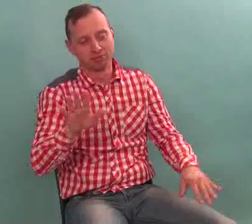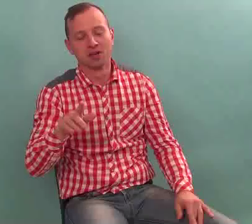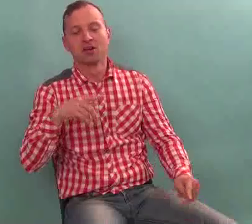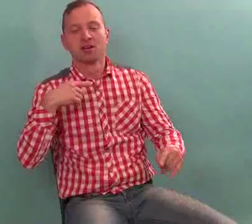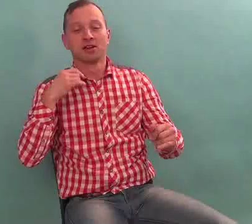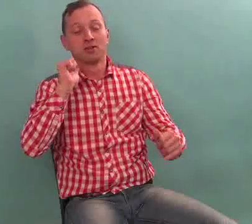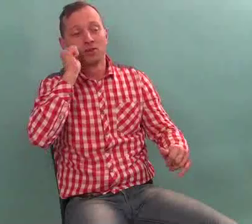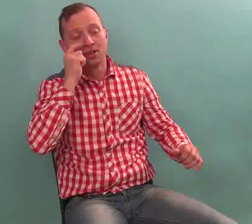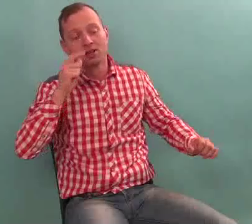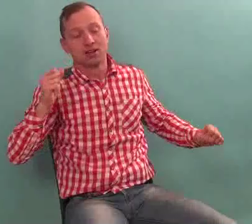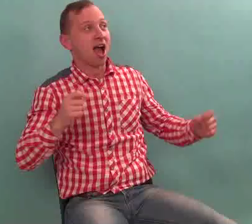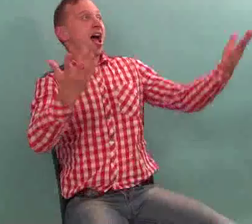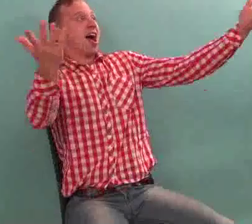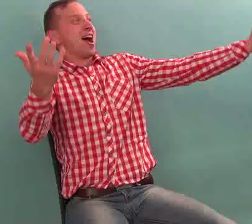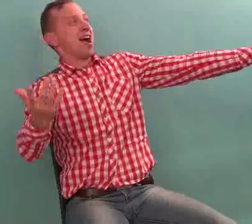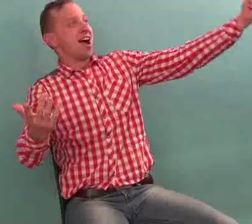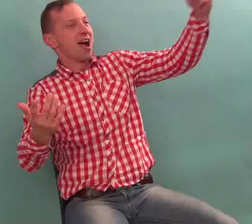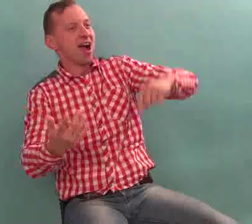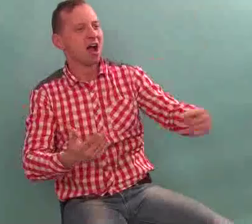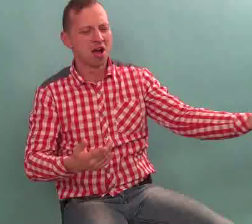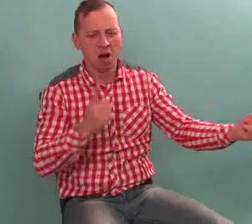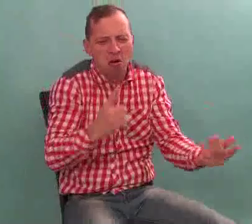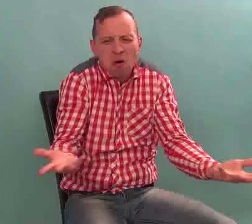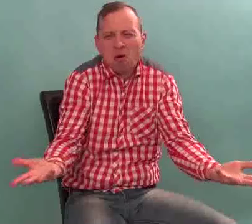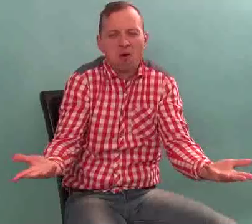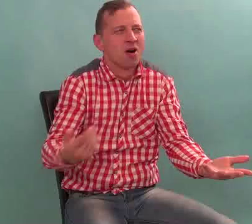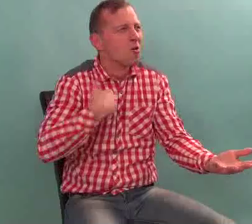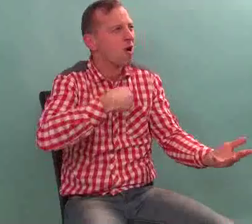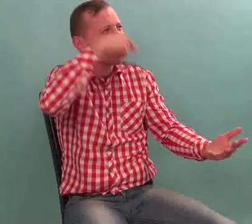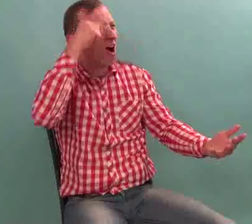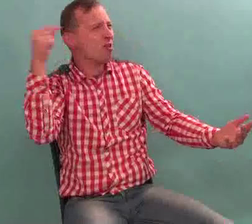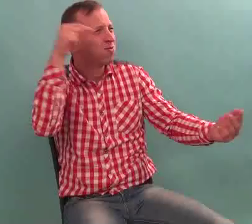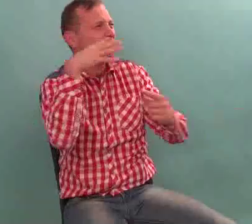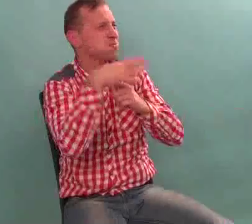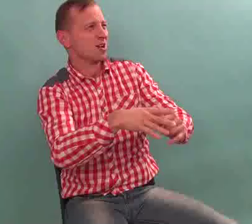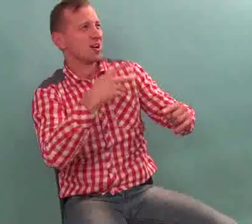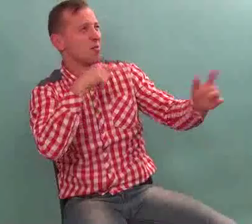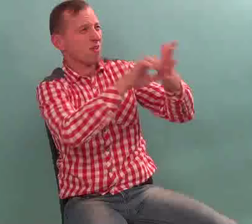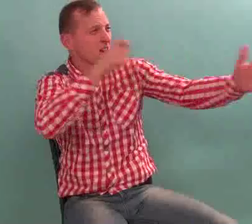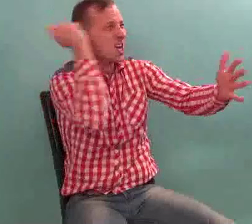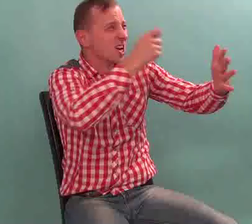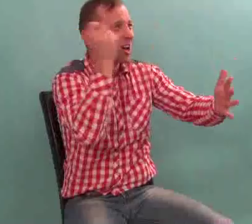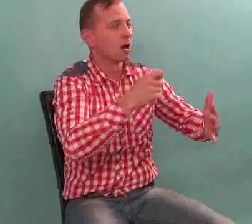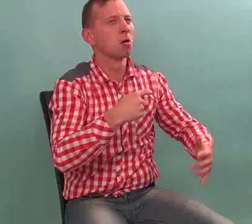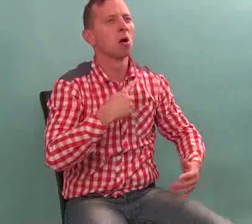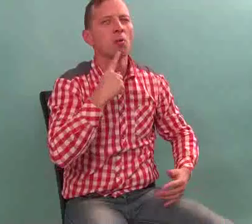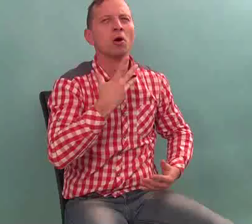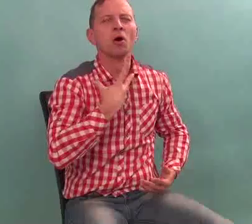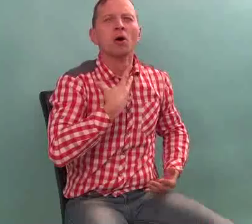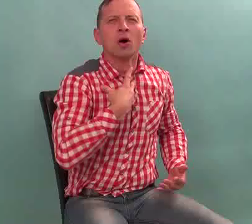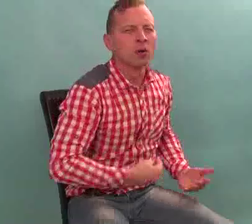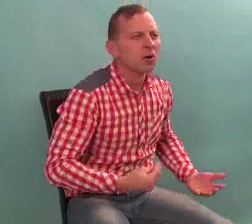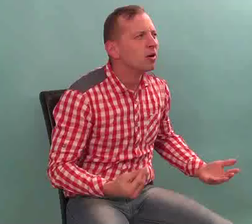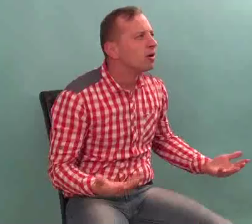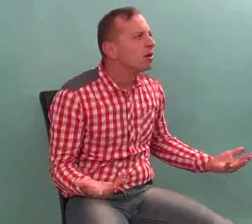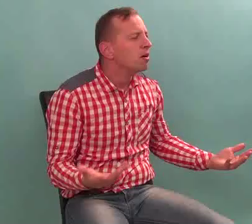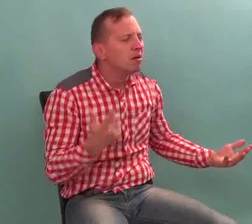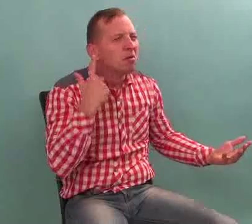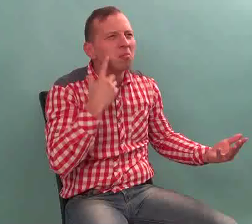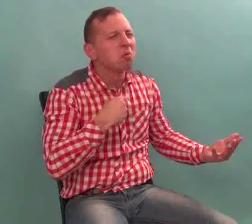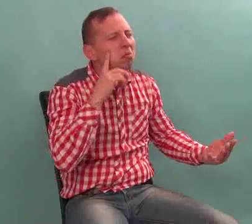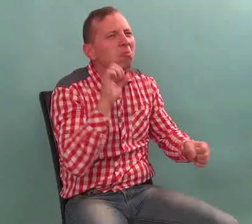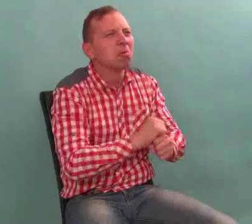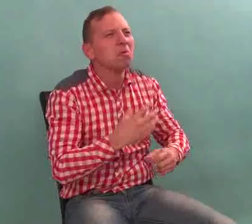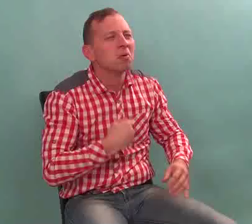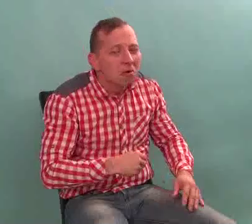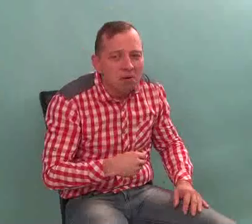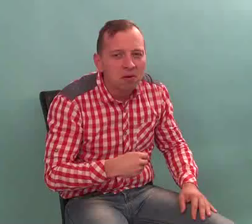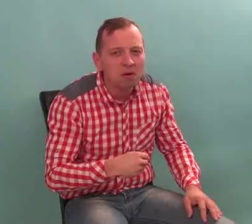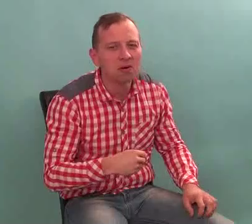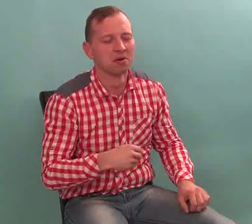Potem następnego dnia chłopak schodzi na dół, wszyscy go witają zdziwieni i opowiadają, że przyjechał helikopter, strażacy, walili w drzwi! A ten chłopak mówi: "Nic nie czułem i nie słyszałem, bo spałem bardzo mocno!"